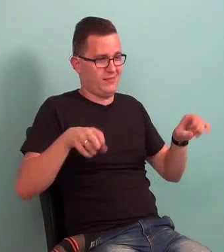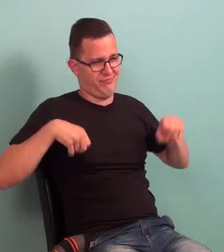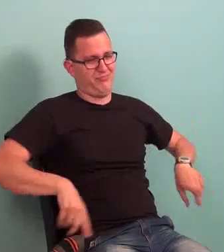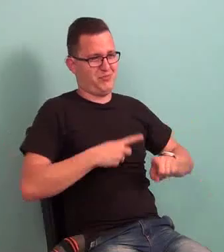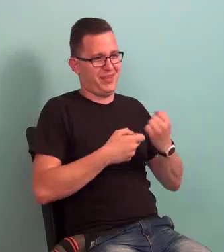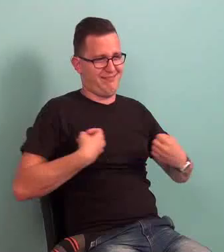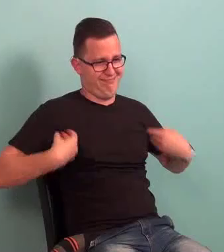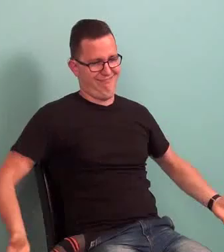Po pracy jestem spocony.